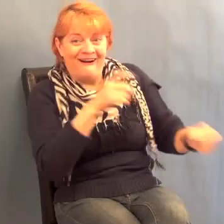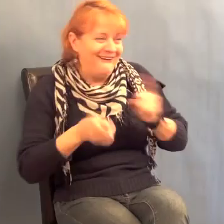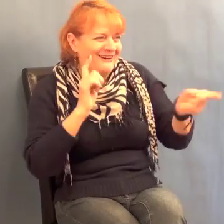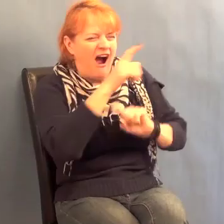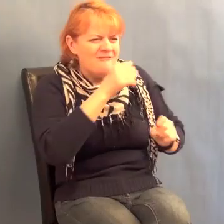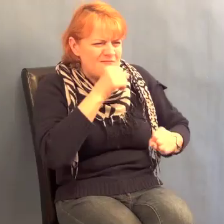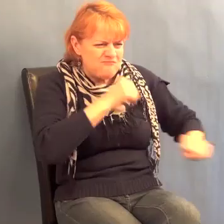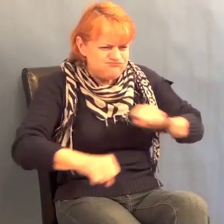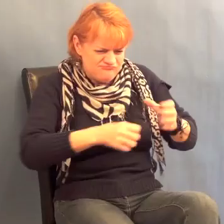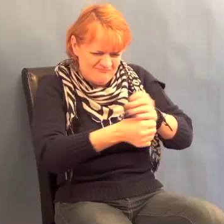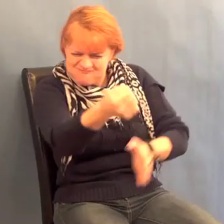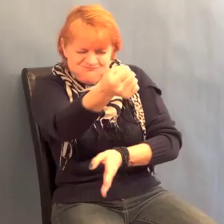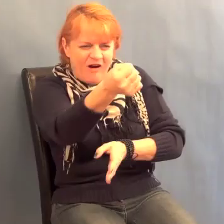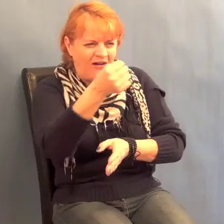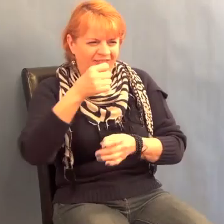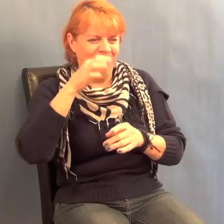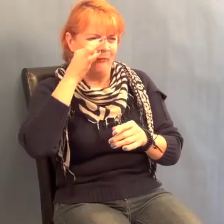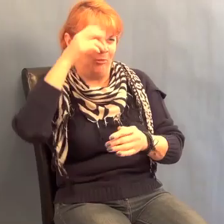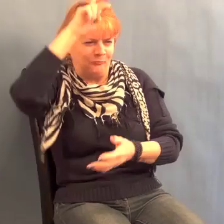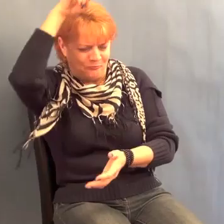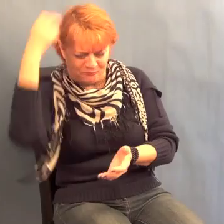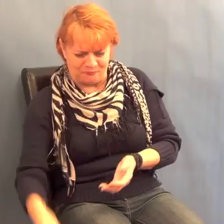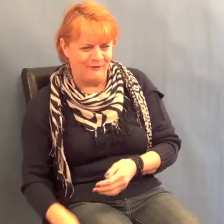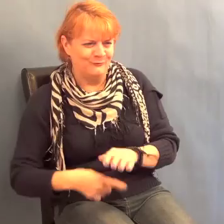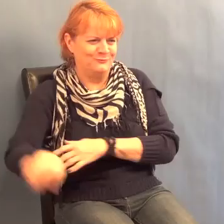Nagle pojawiła się babcia i walnęła kota parasolem, a kot spadł i uciekł.